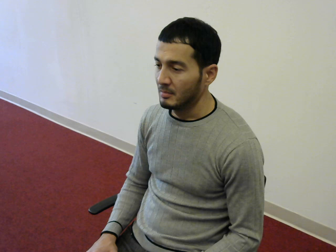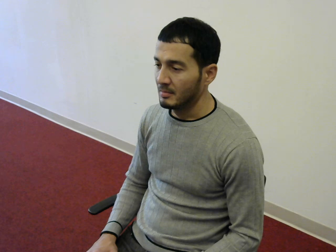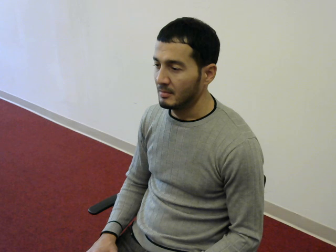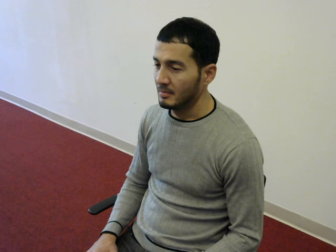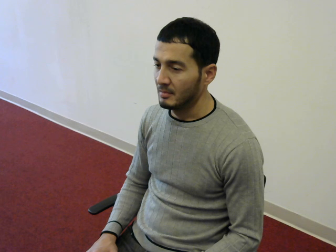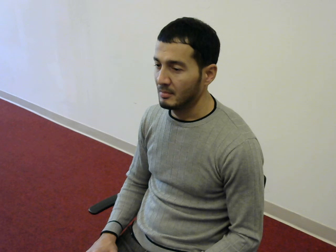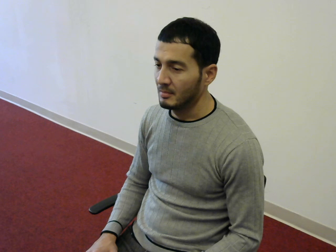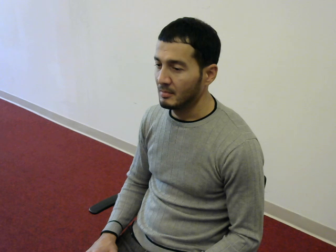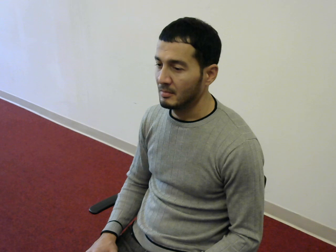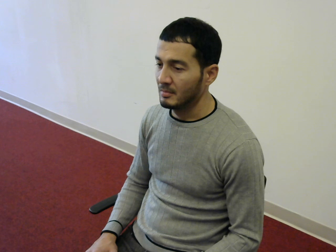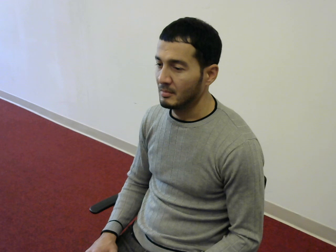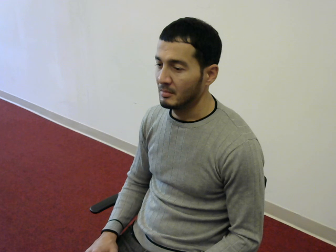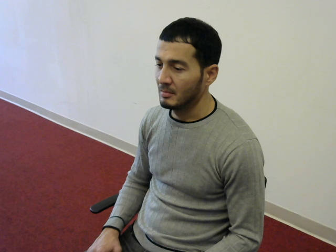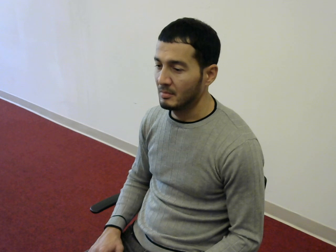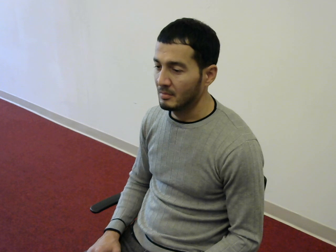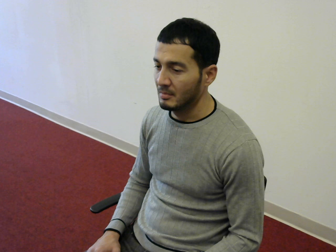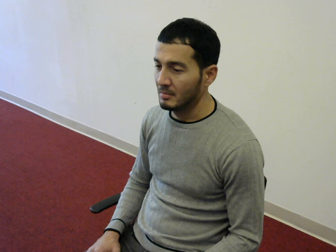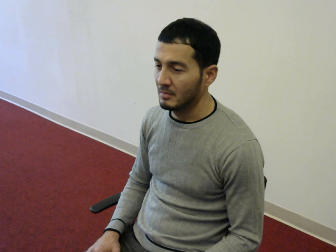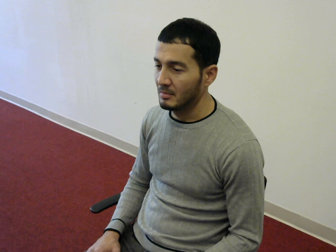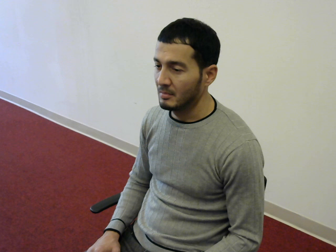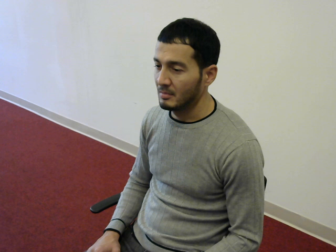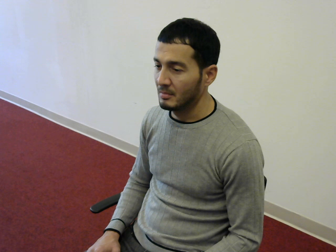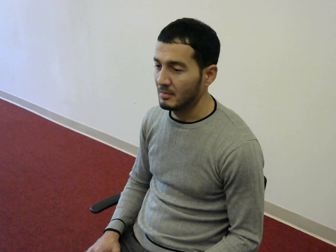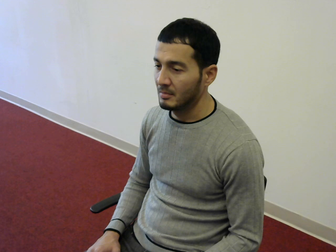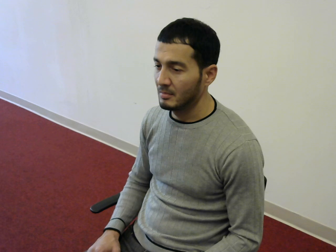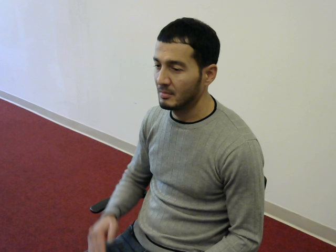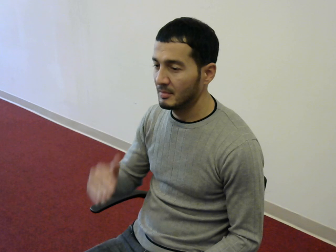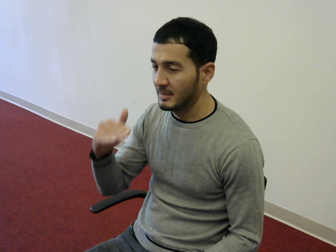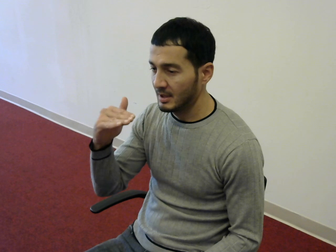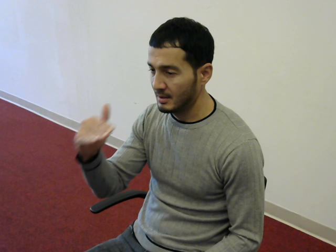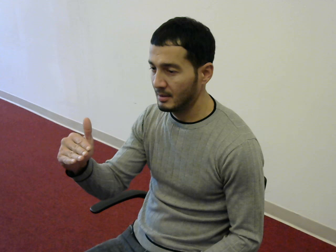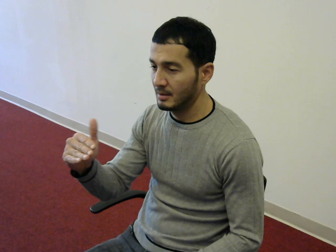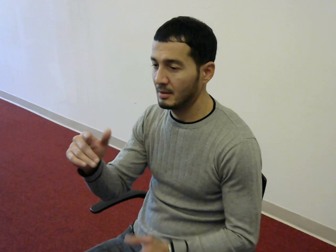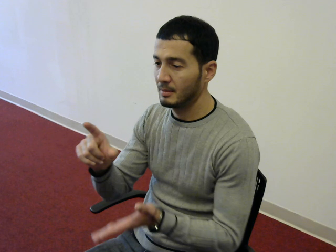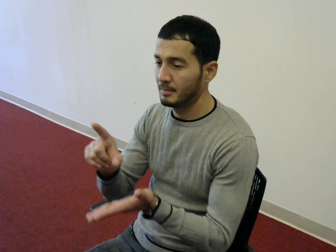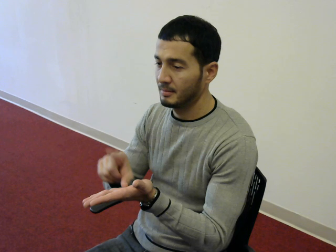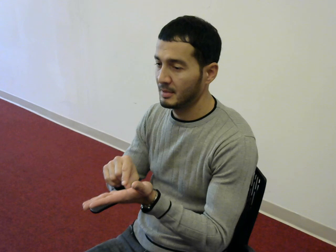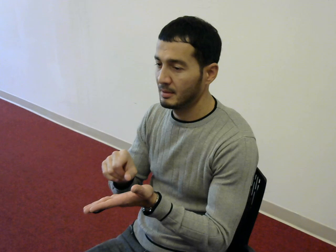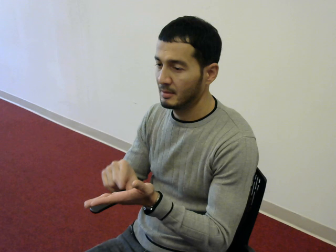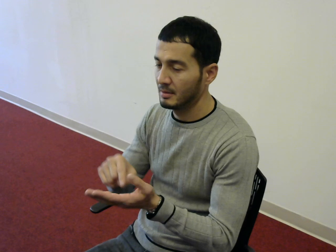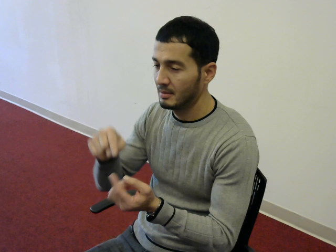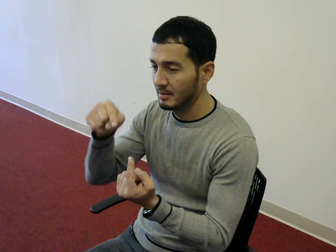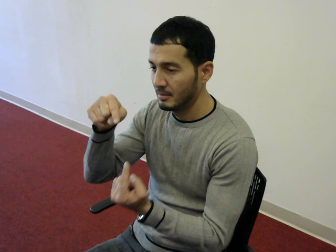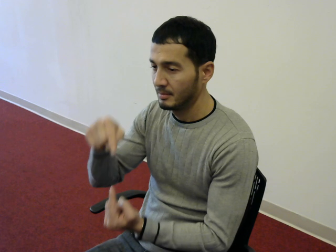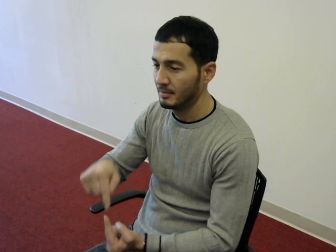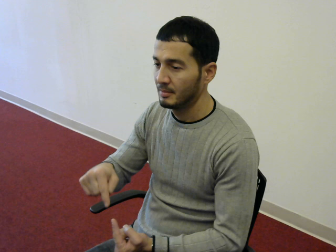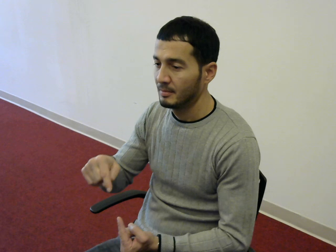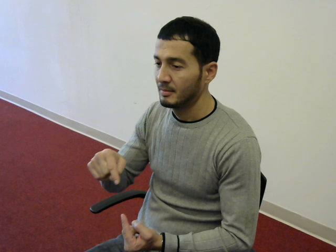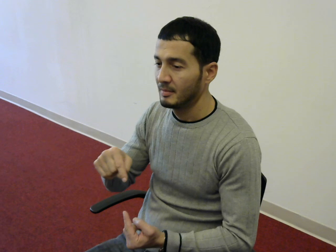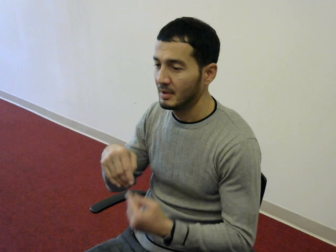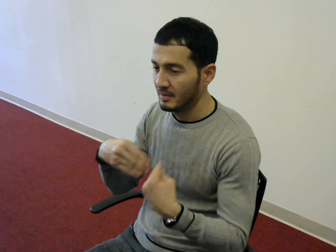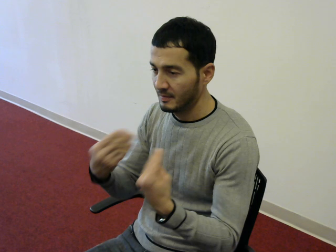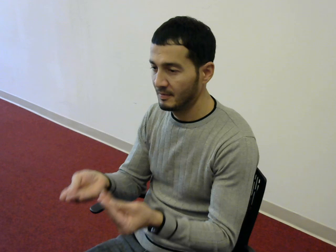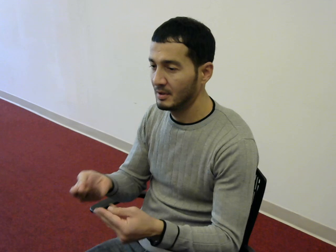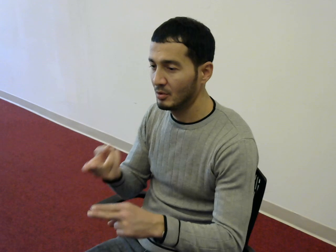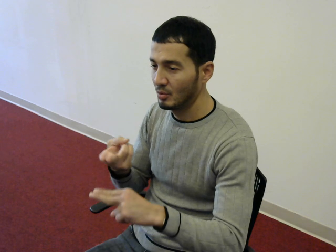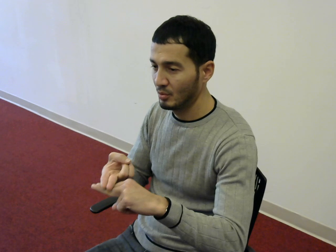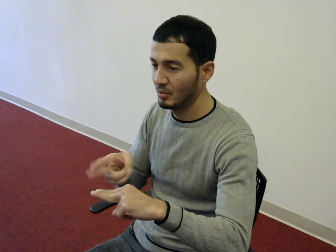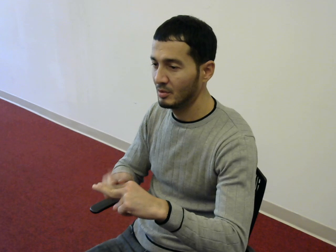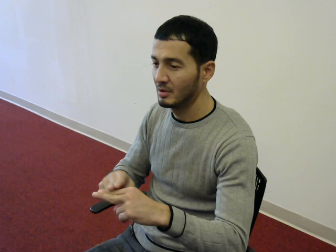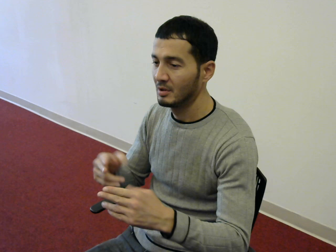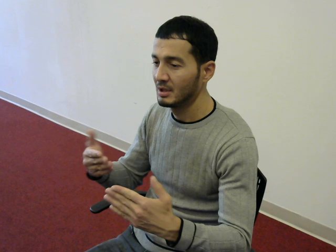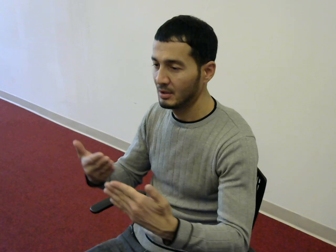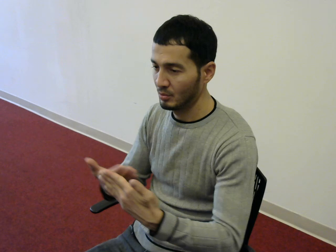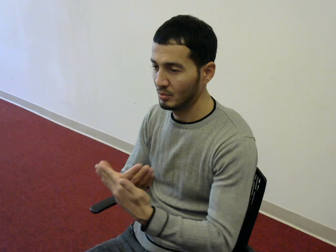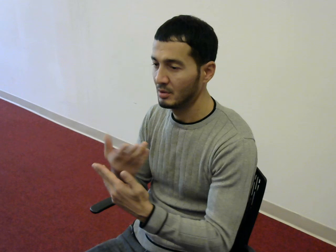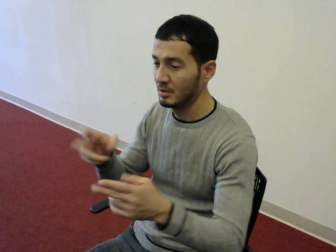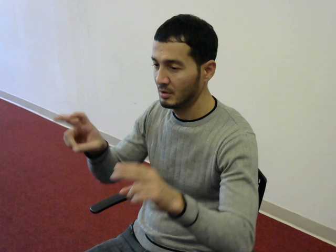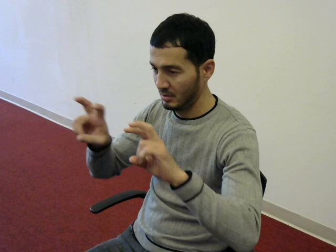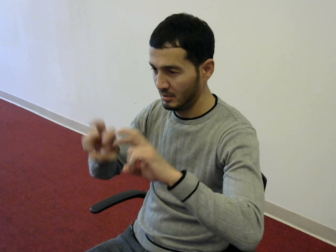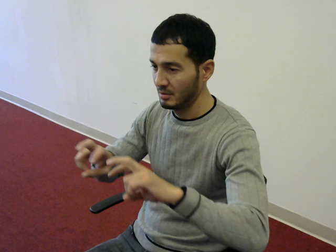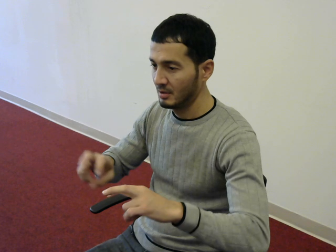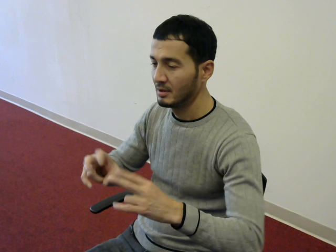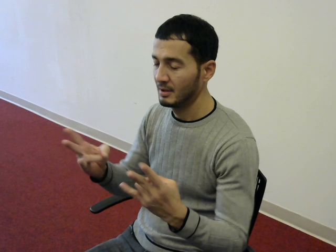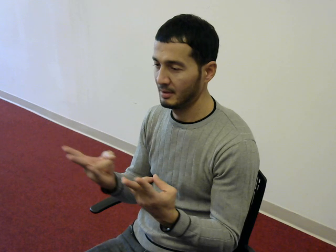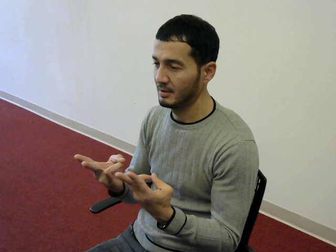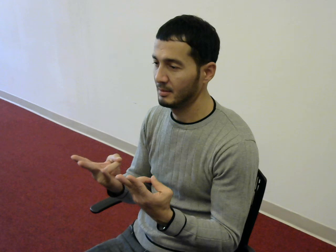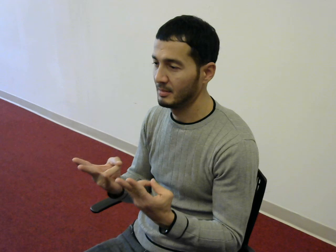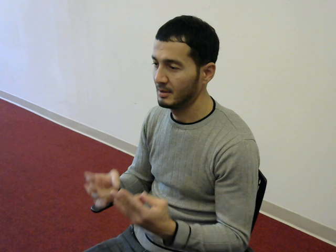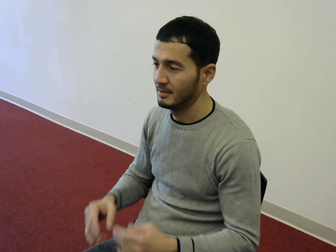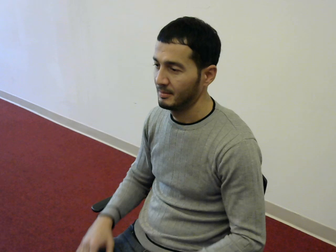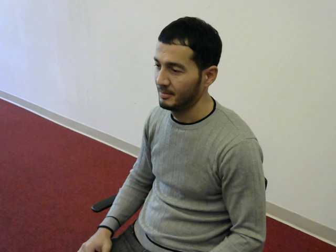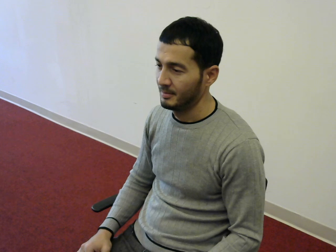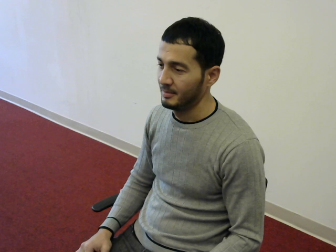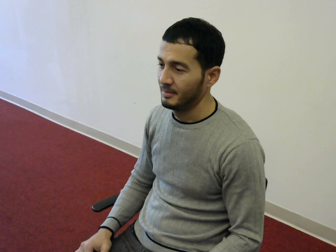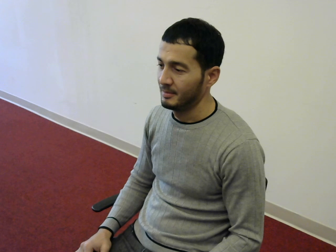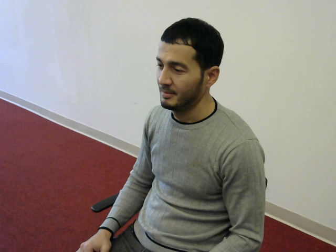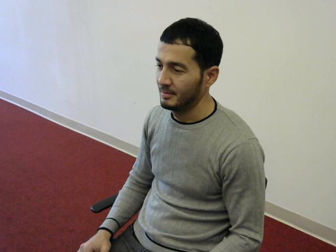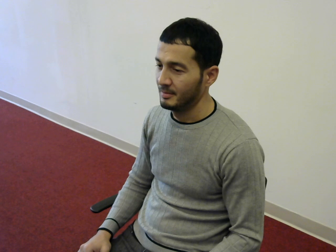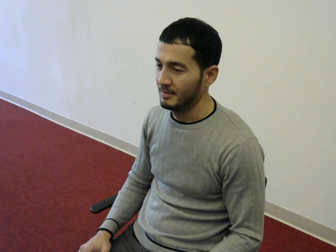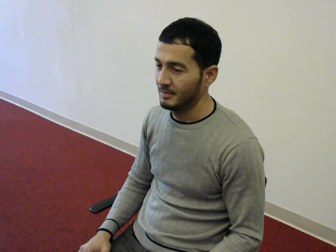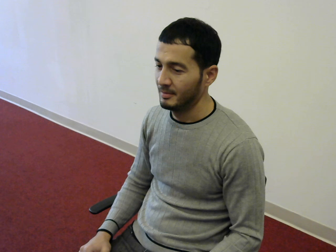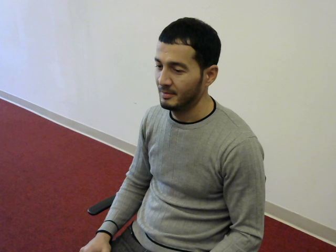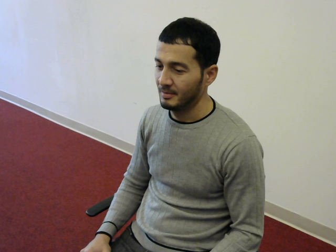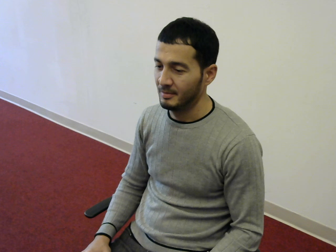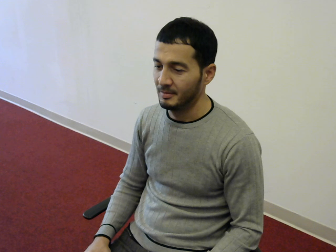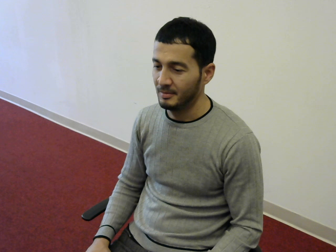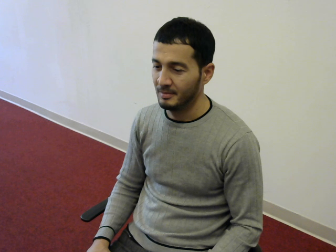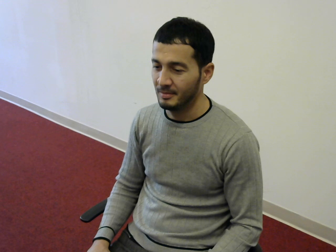Sizə pensiya təyin olunması üçün yenidən müayinə olunmalısınız